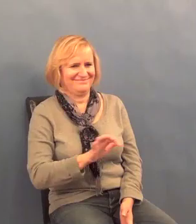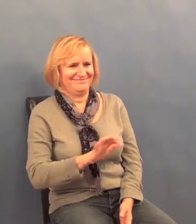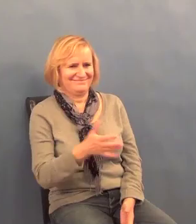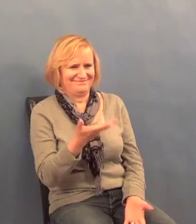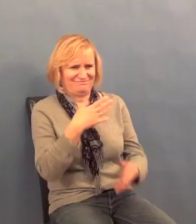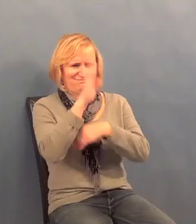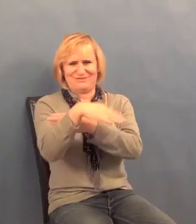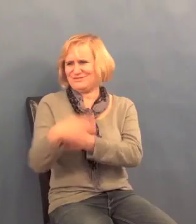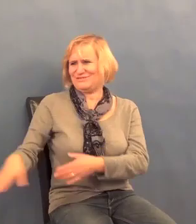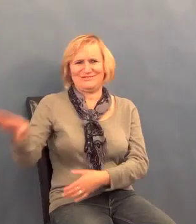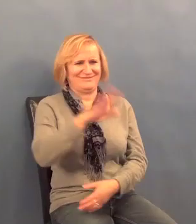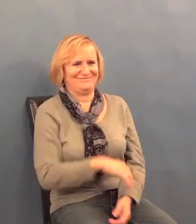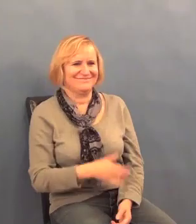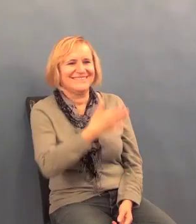Ukradzione, a w koło pusto